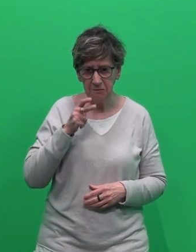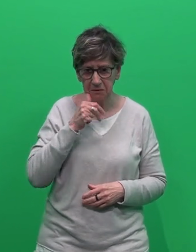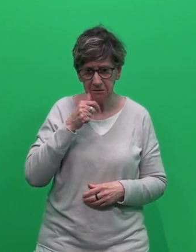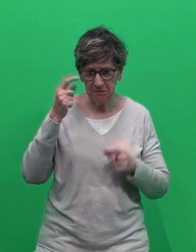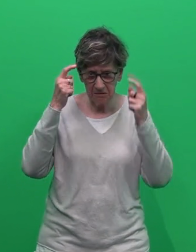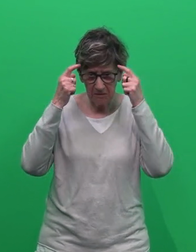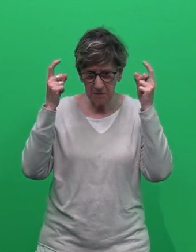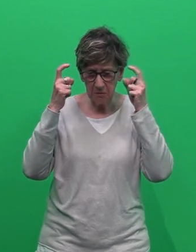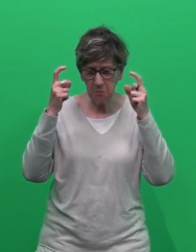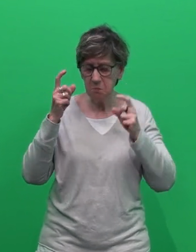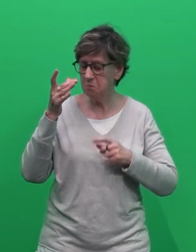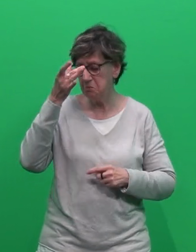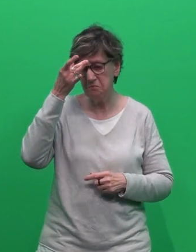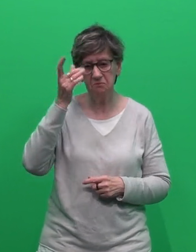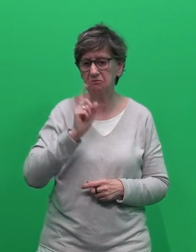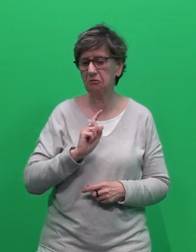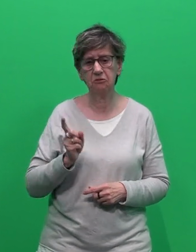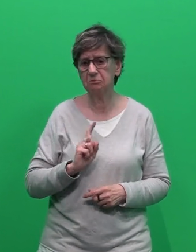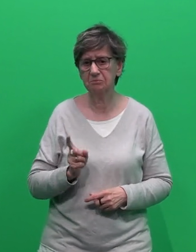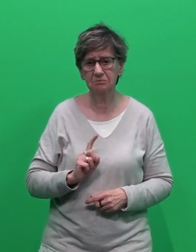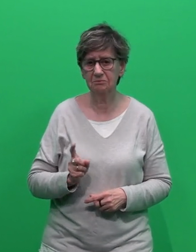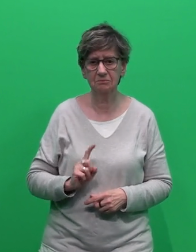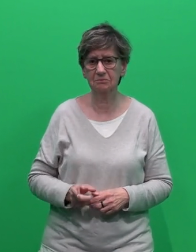No, no em fa mal el cap.